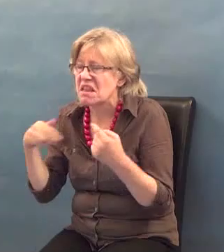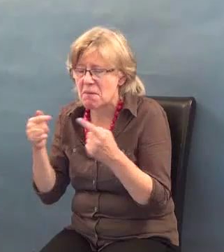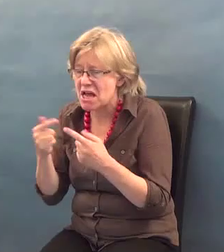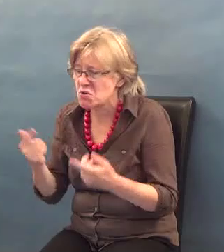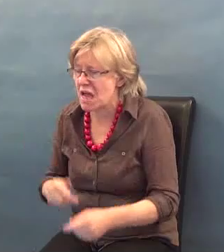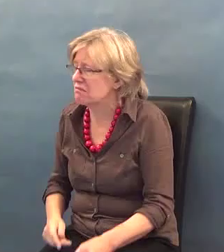Nie pasuje.